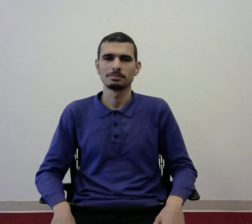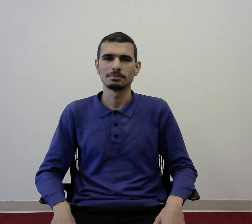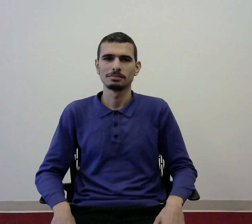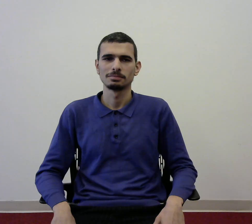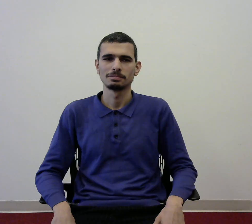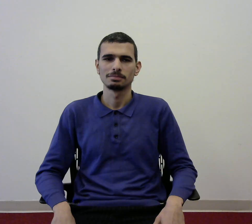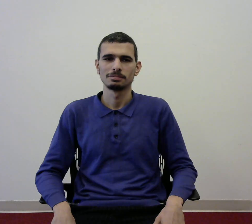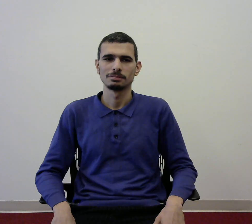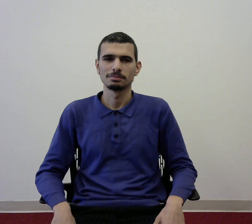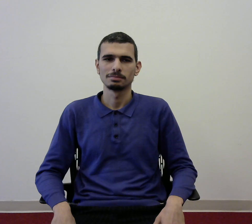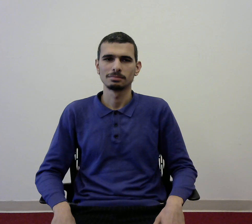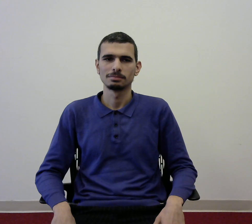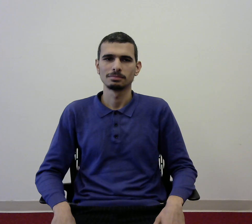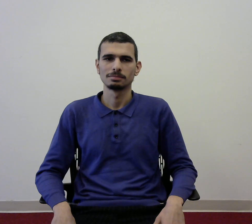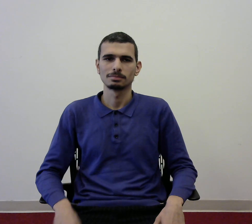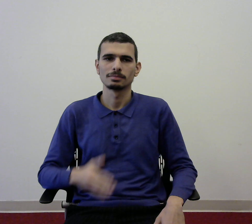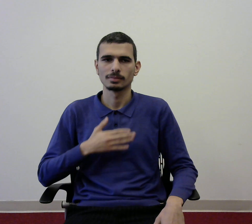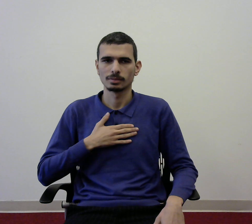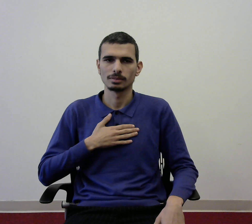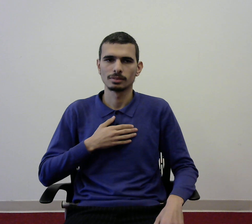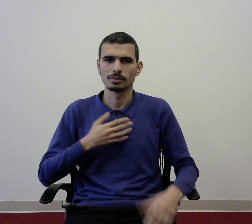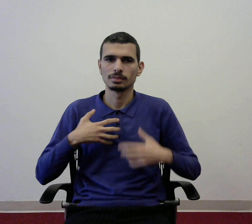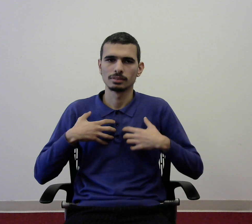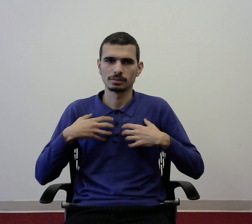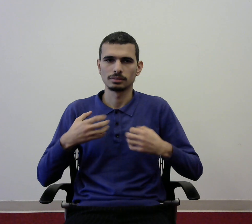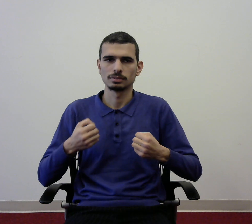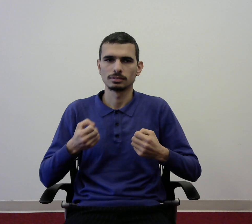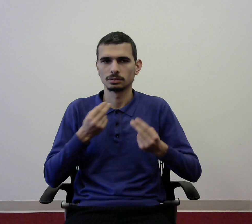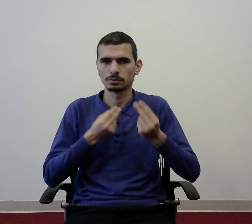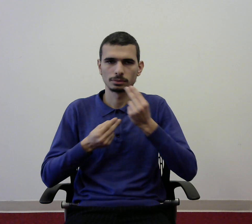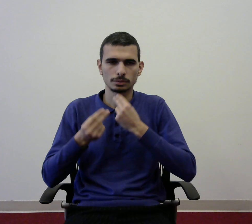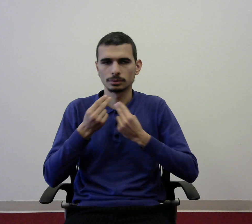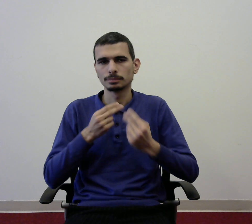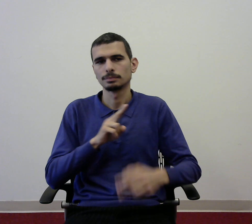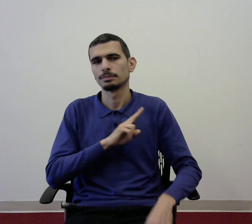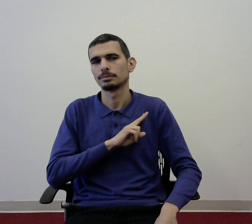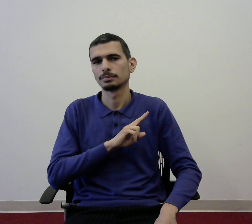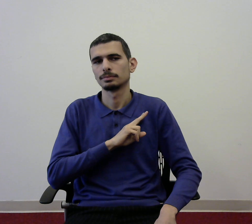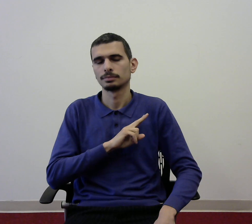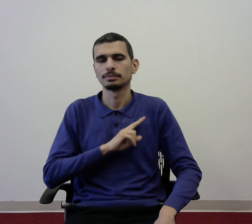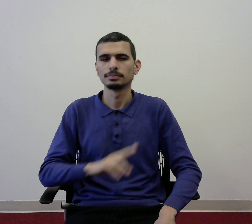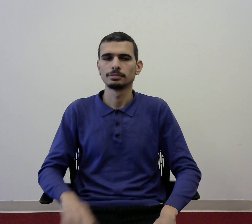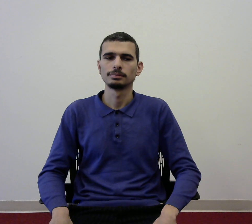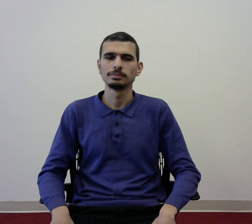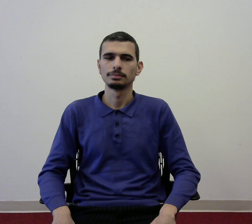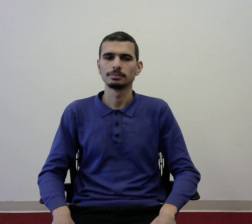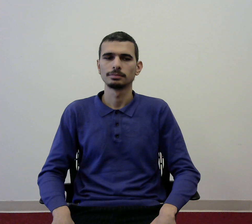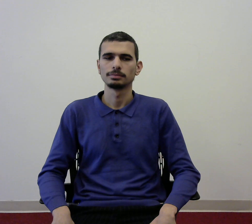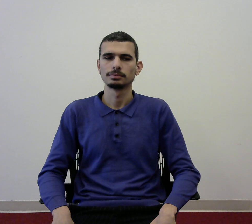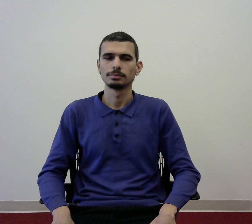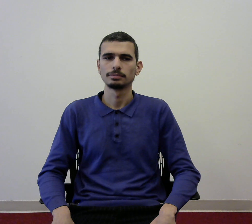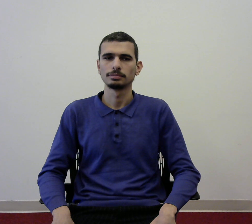Mən sağlam qidalanmağı sevirəm